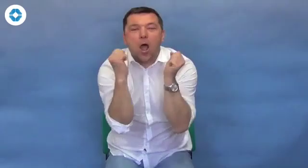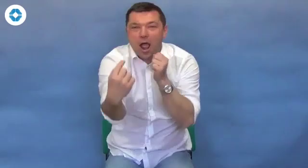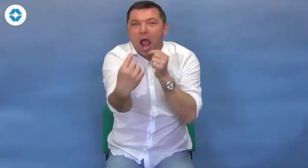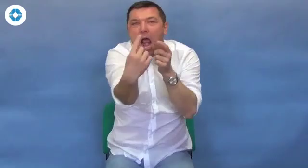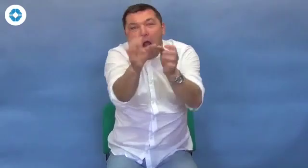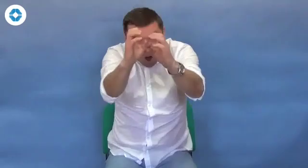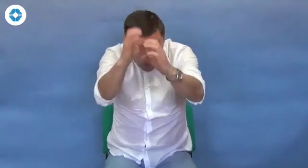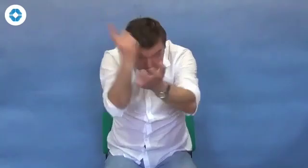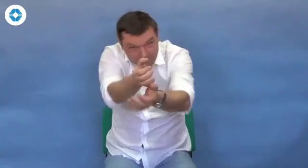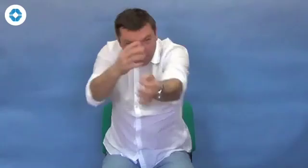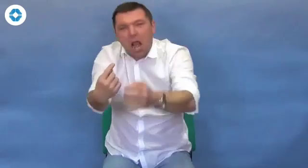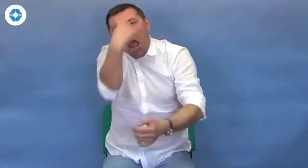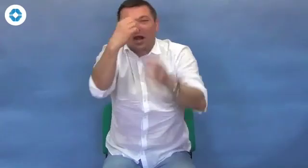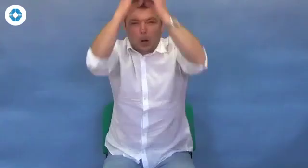Ty potrafisz trafić w mały owoc?